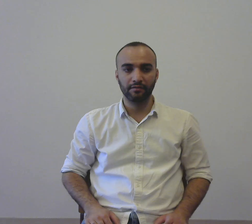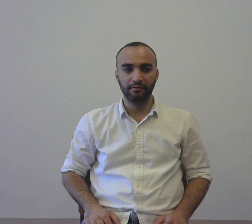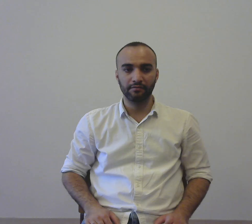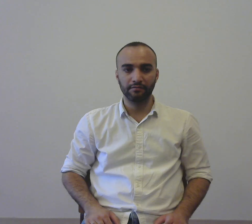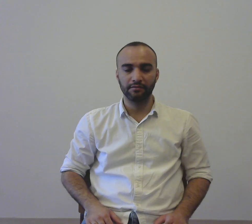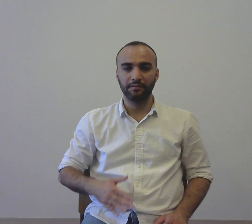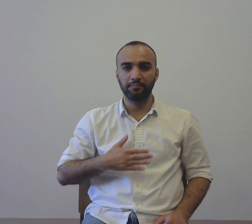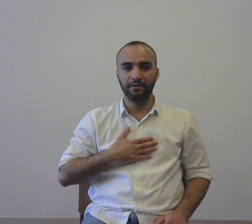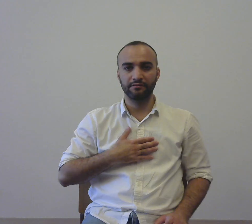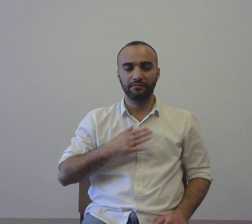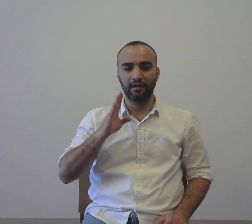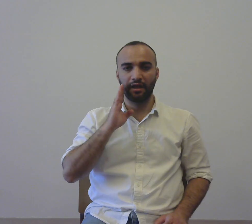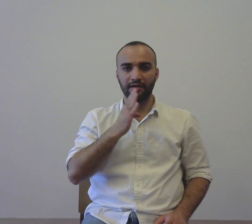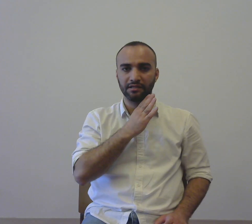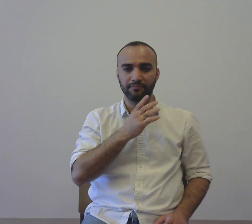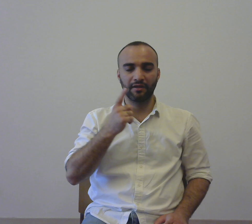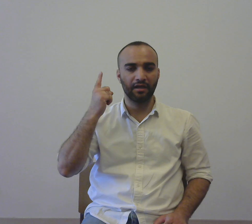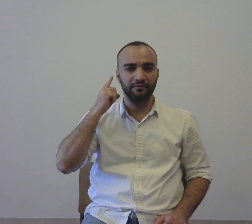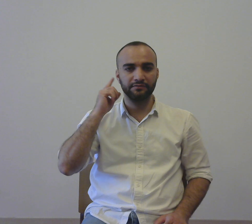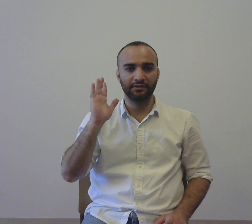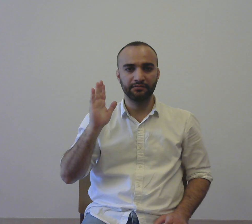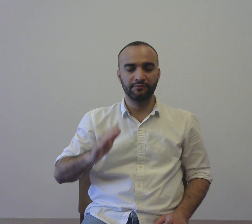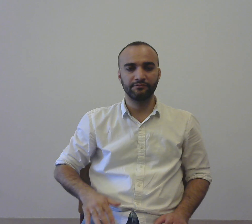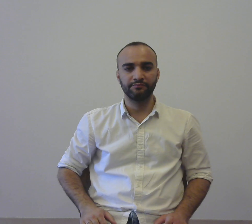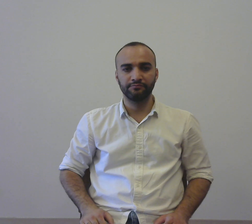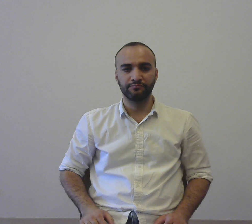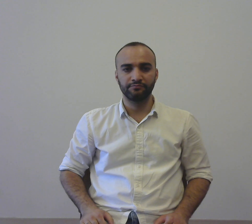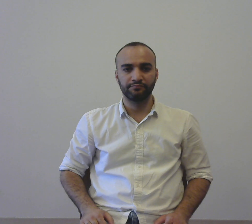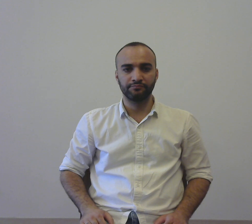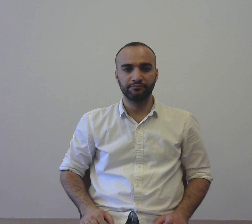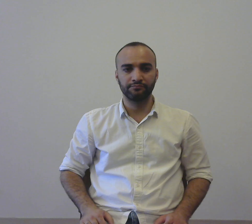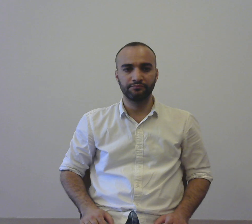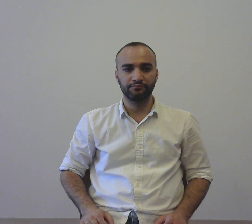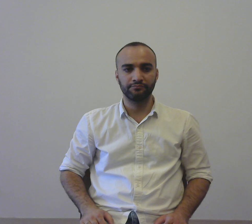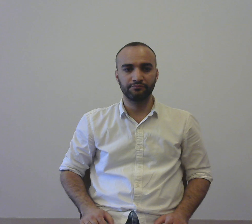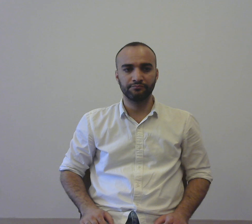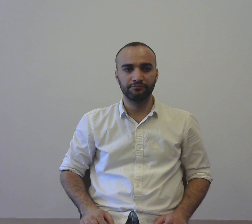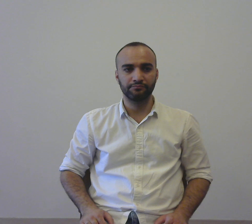Mənim anam eşitmir